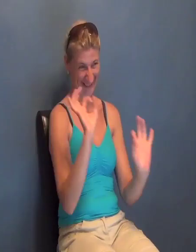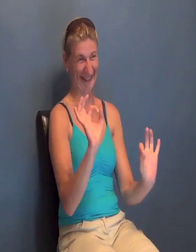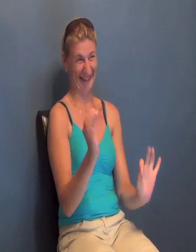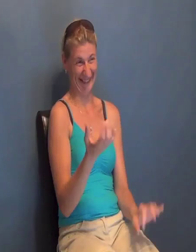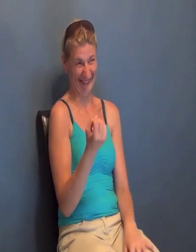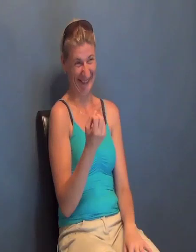Zgadza się.